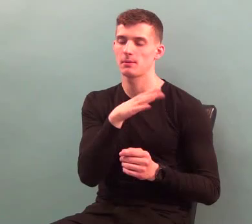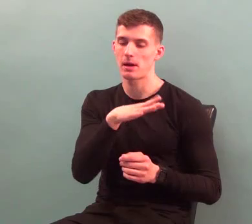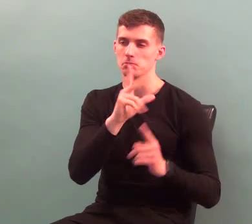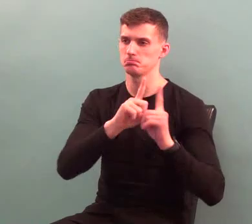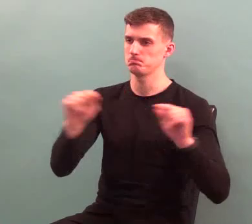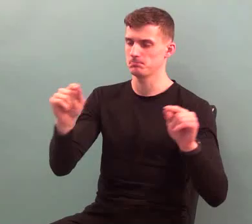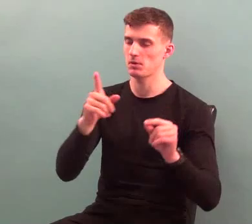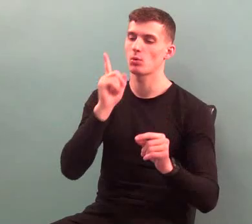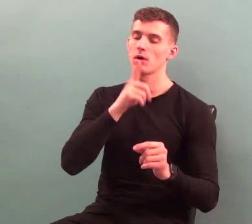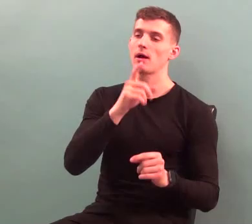Mały chłopak poszedł.